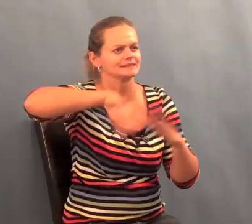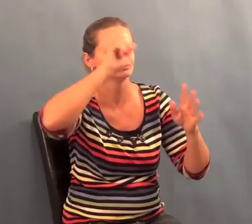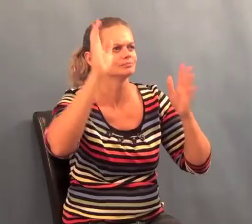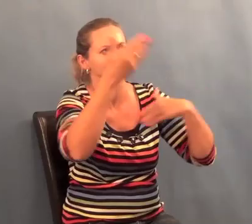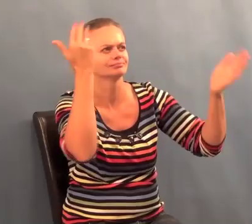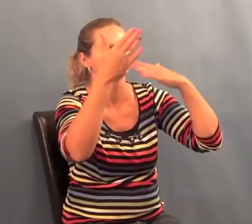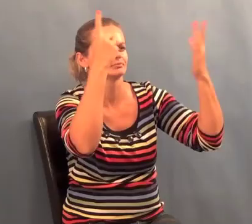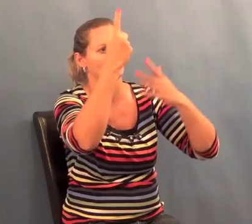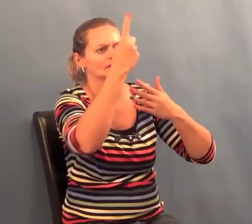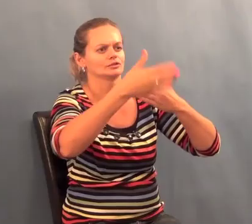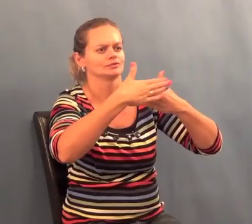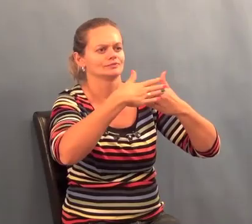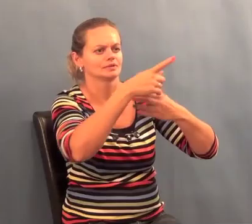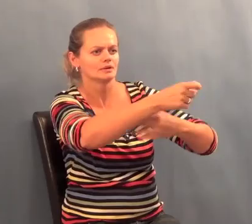Wołali wszystkich ludzi, tylko jedne drzwi były zamknięte.